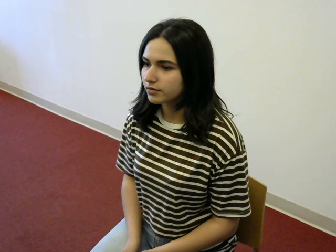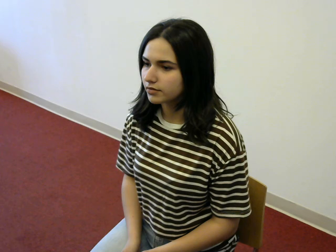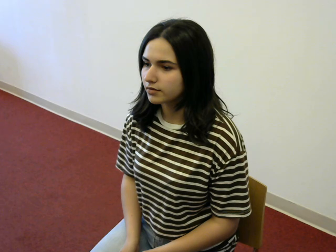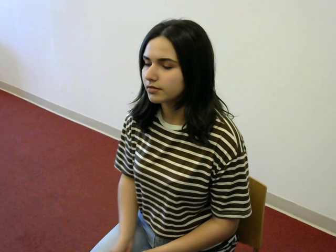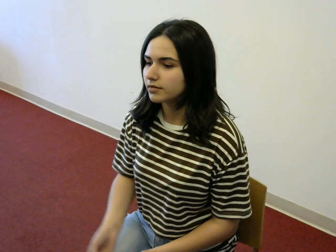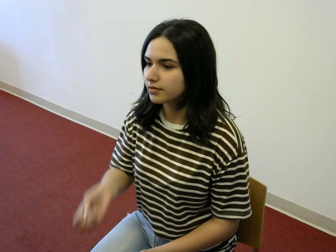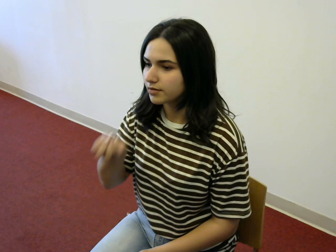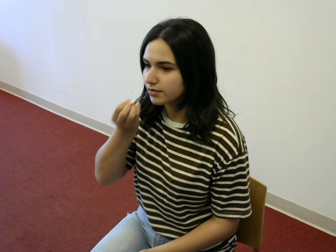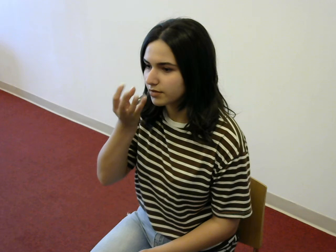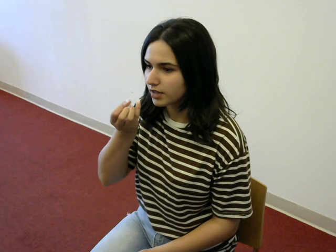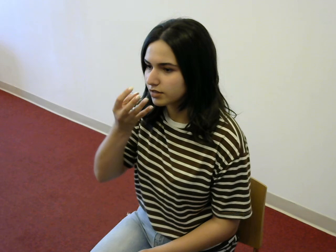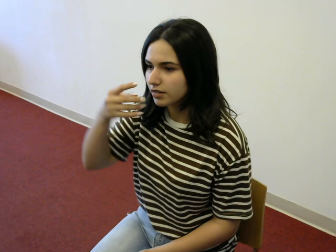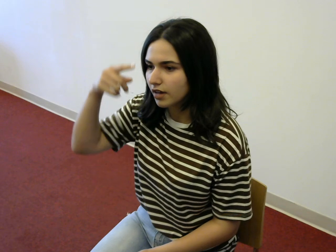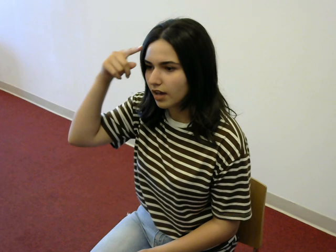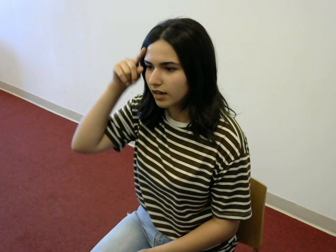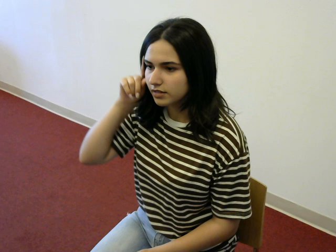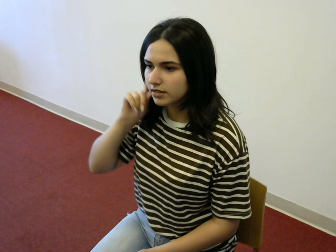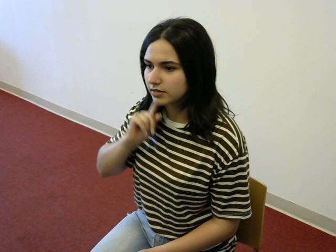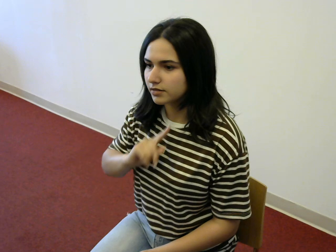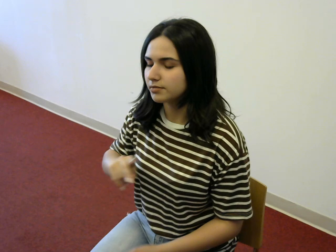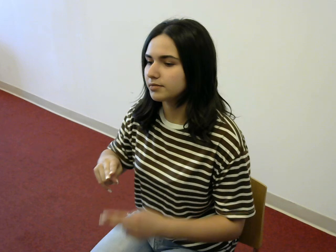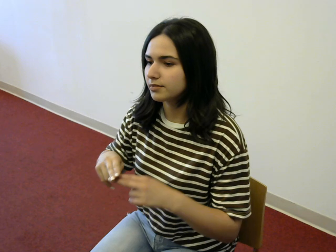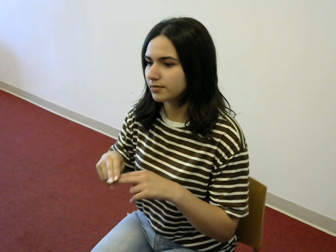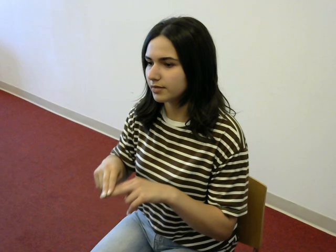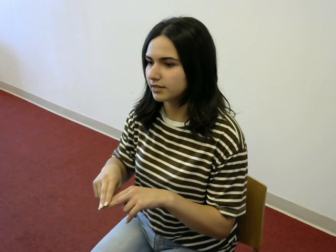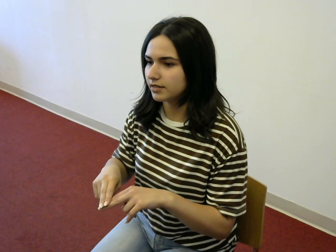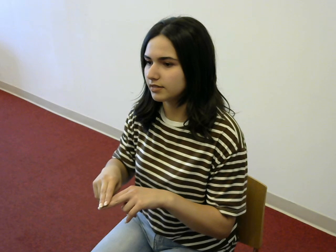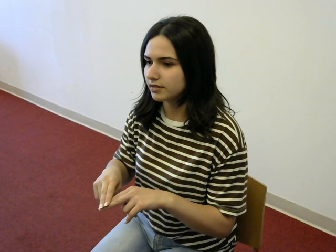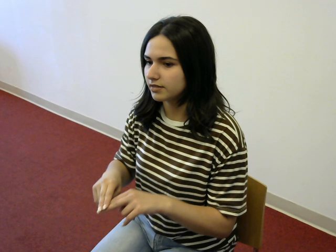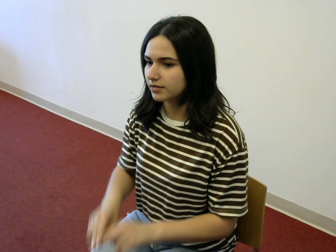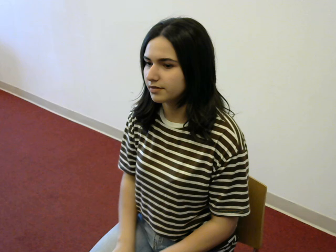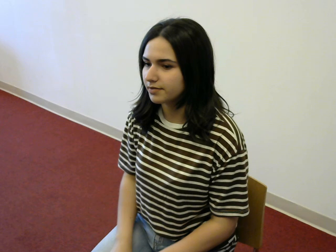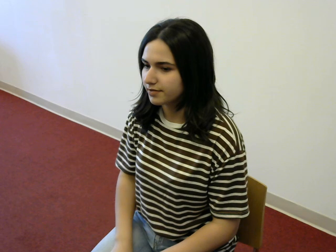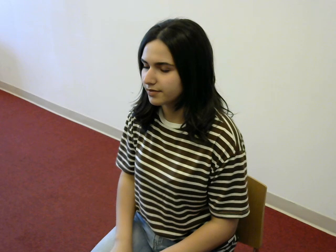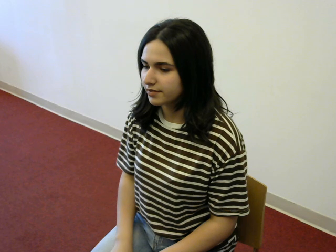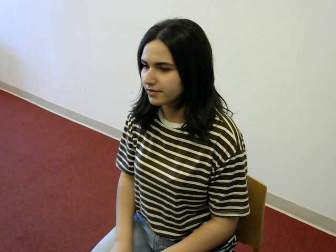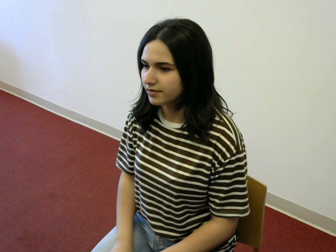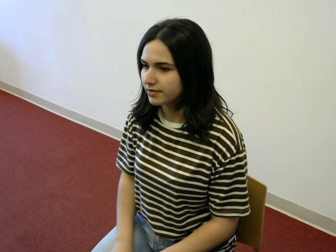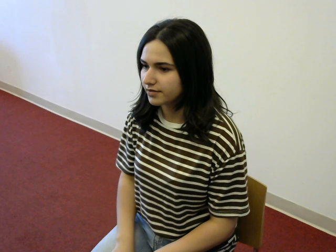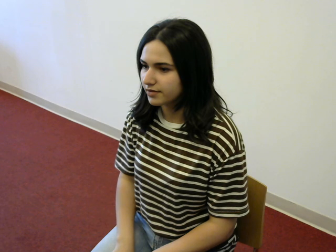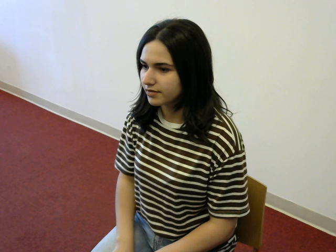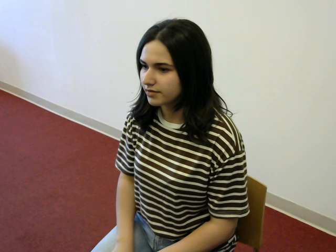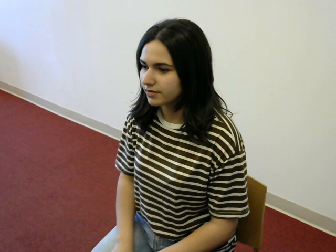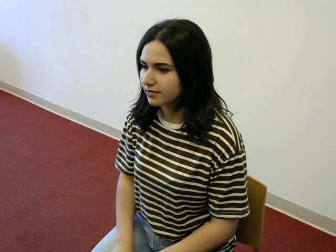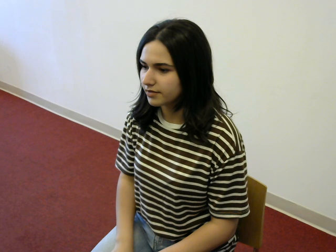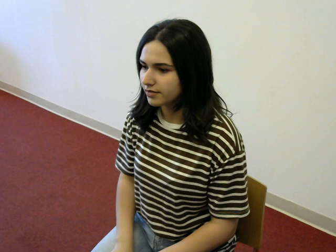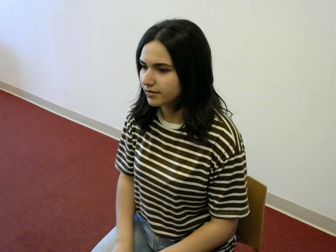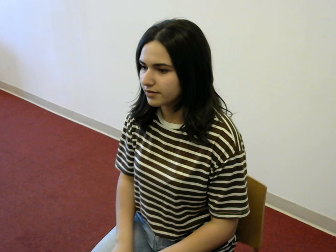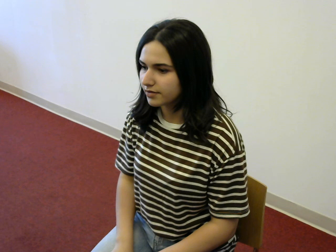Bakı Azərbaycanın paytaxtıdır